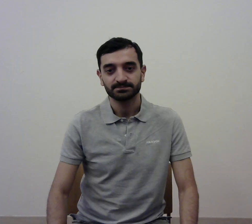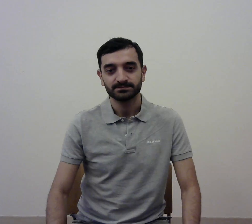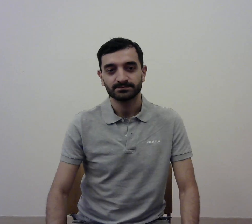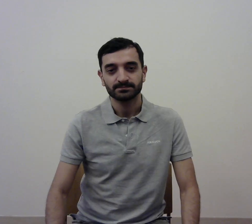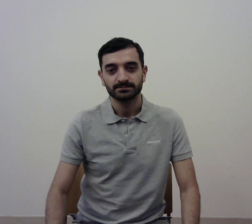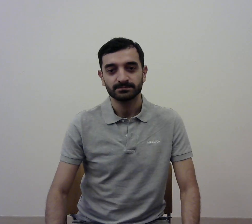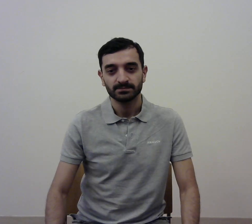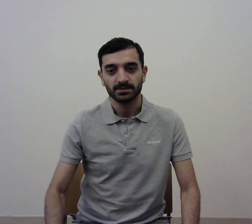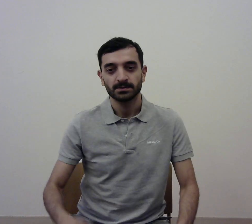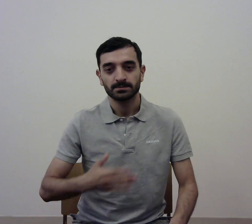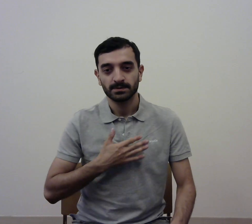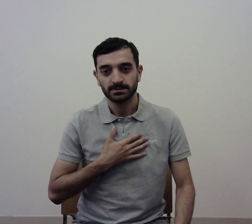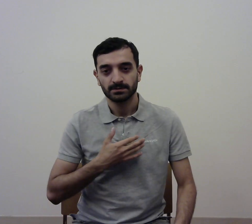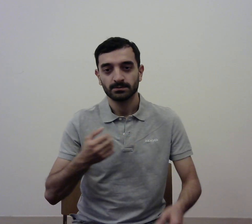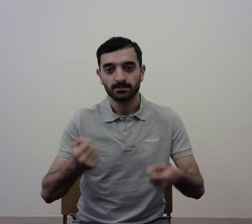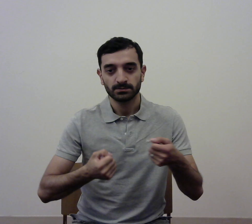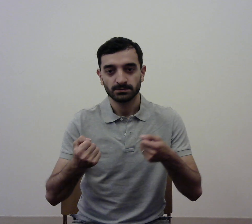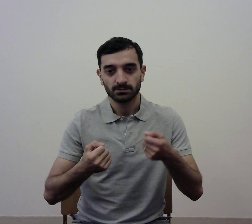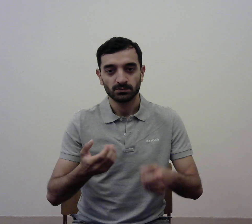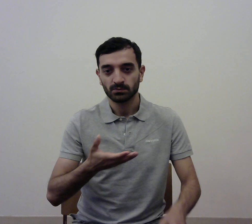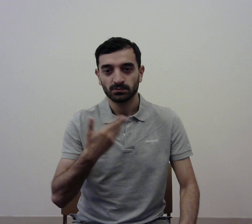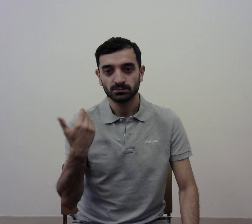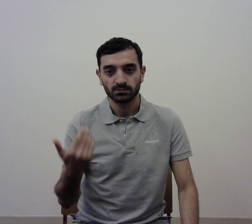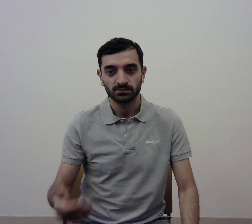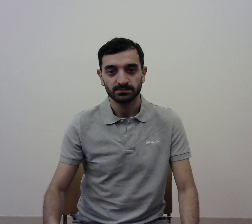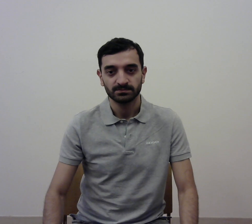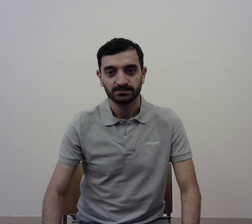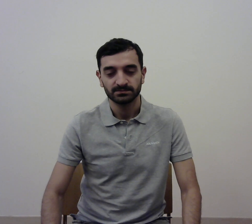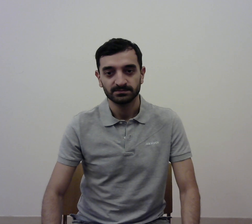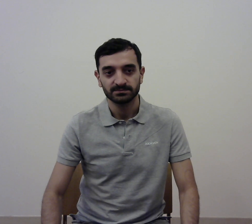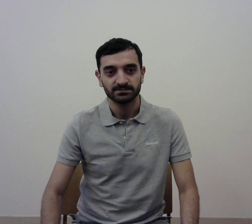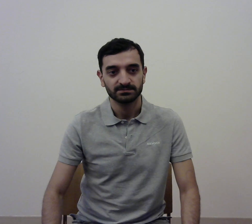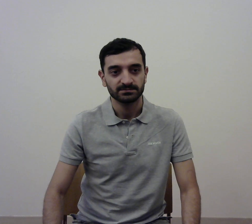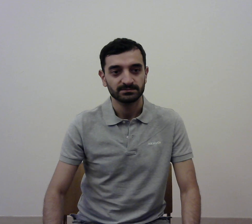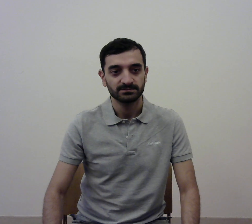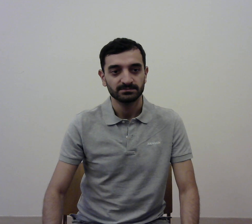Mənim avtomobilim yoxdur